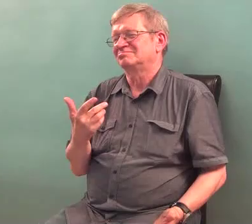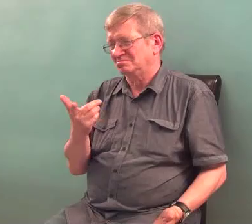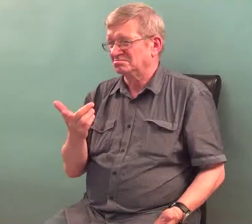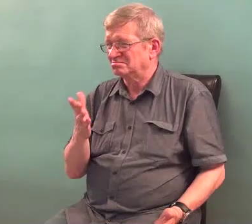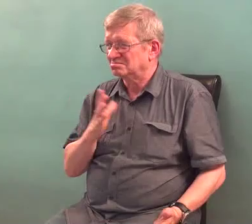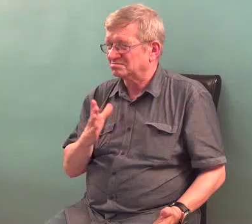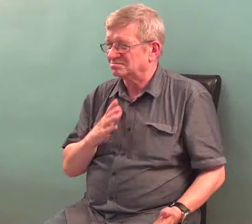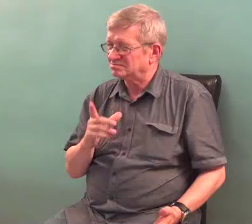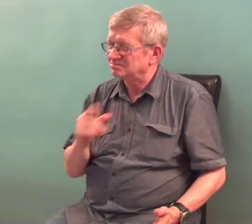Warto pójść.